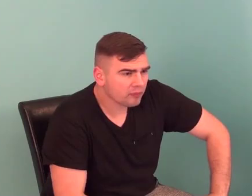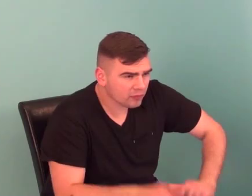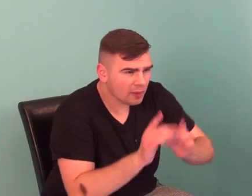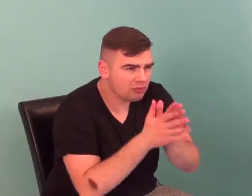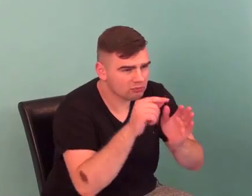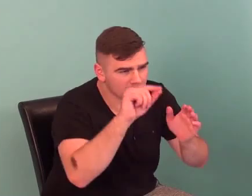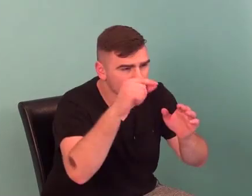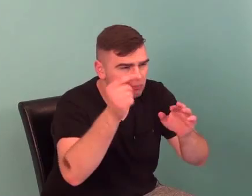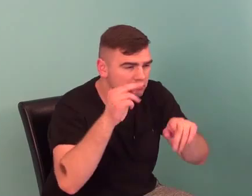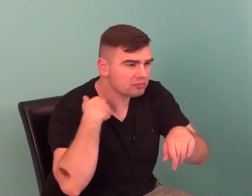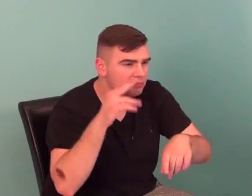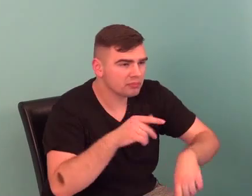Zamigaj z jakimś kształtem, ja zrozumiem.